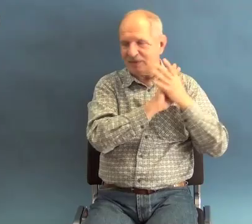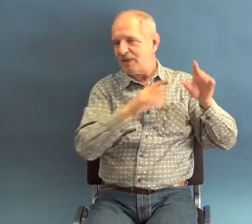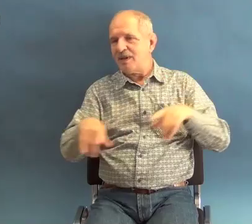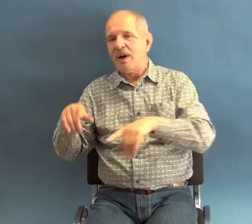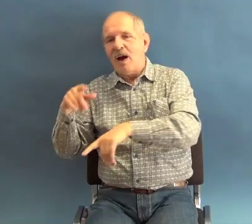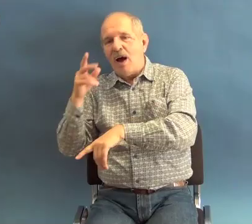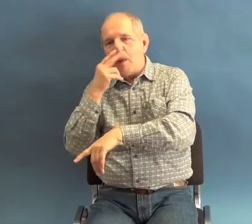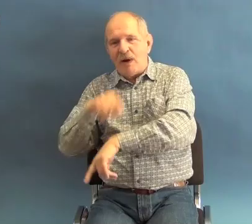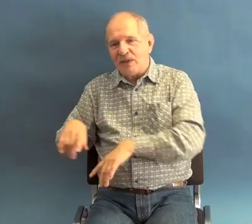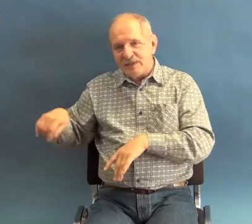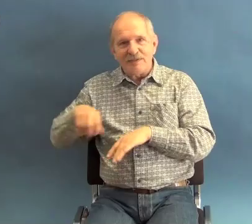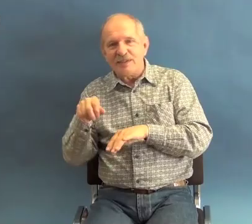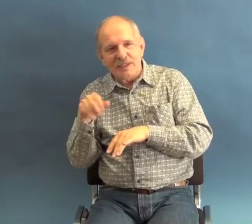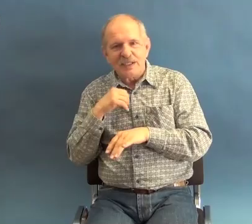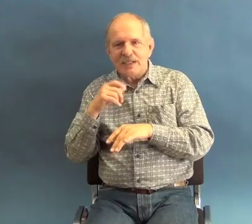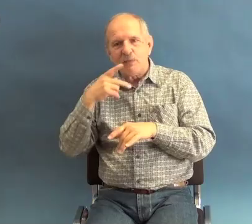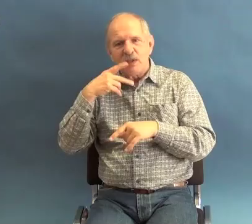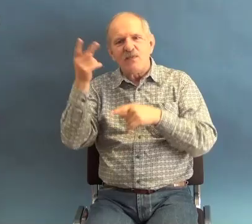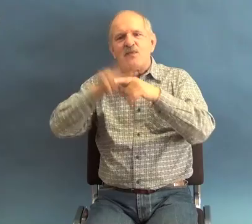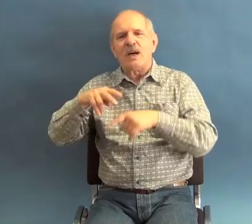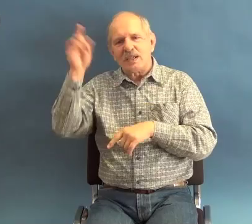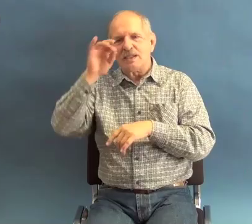Smarkacz planuje kolejny raz rzucić kamieniem.